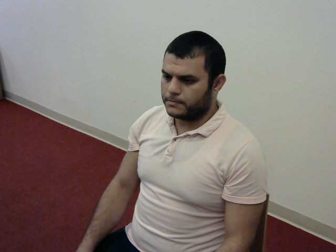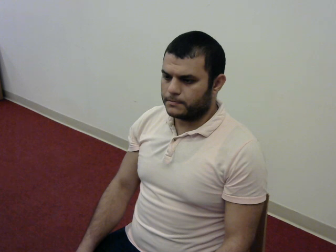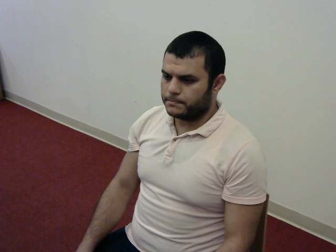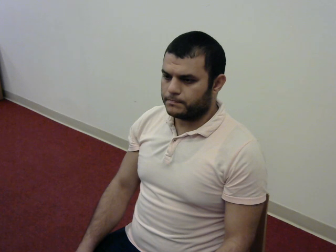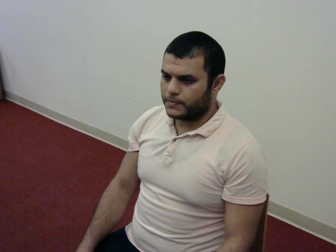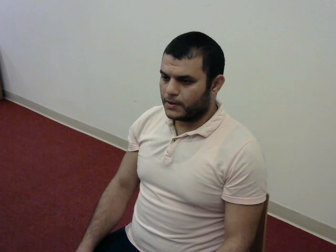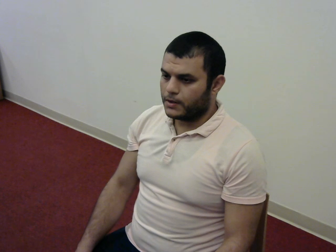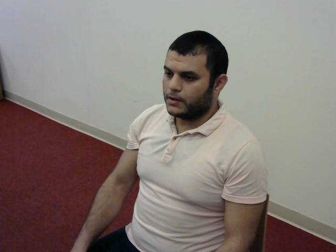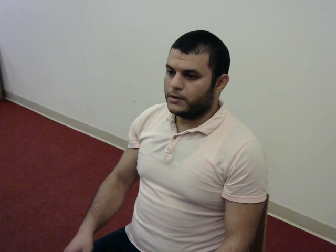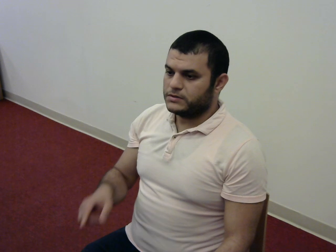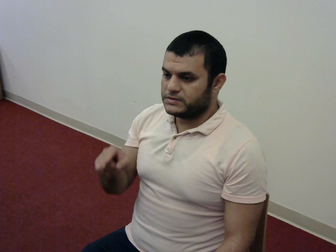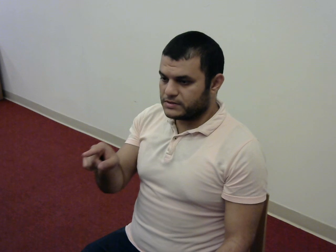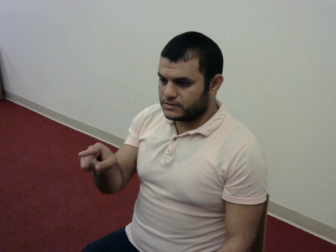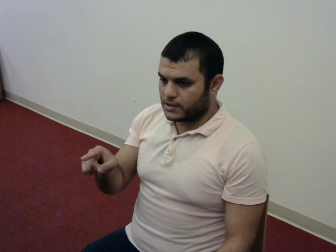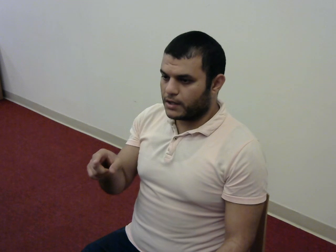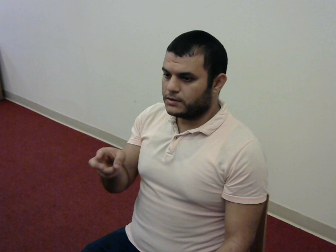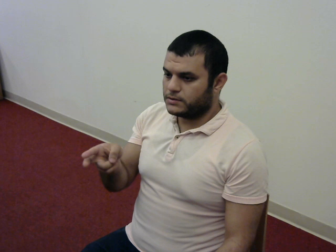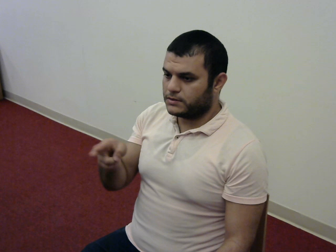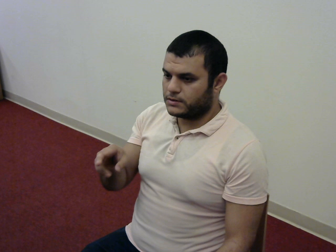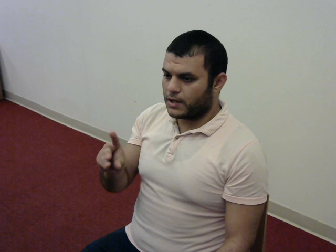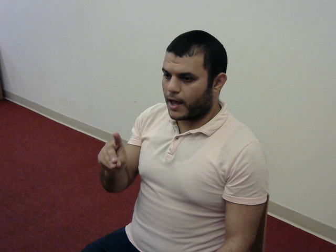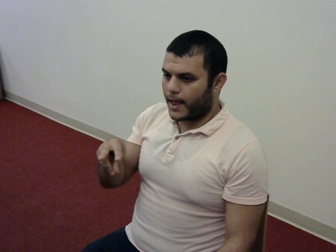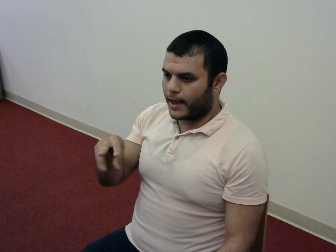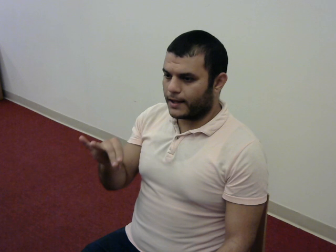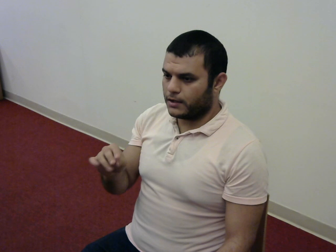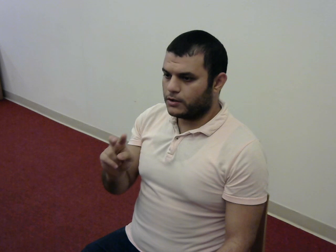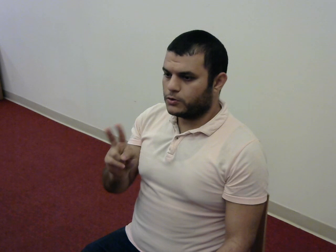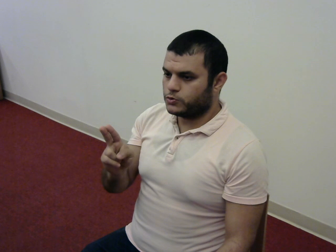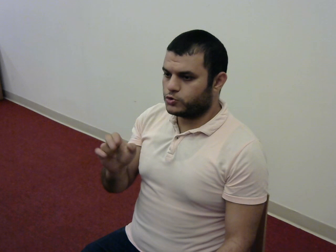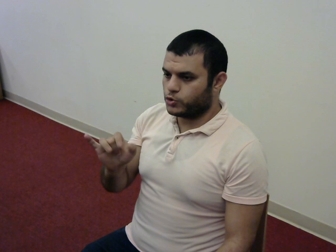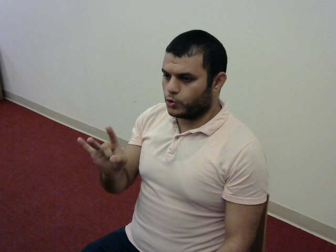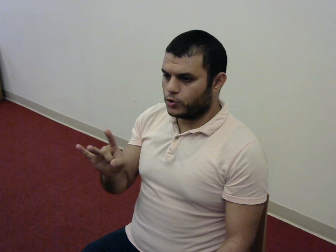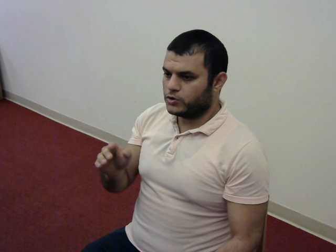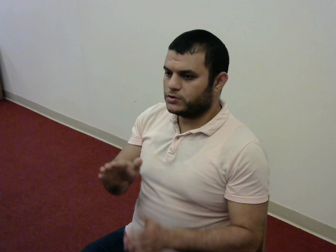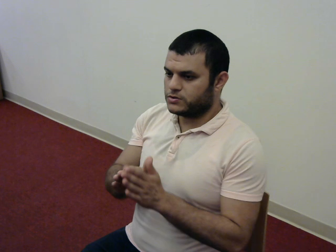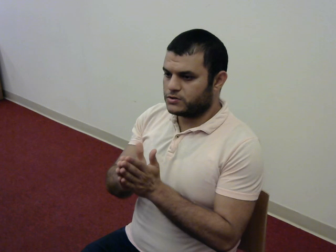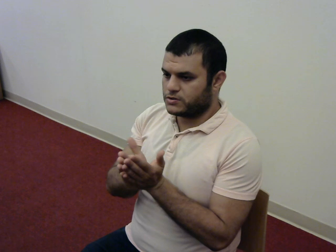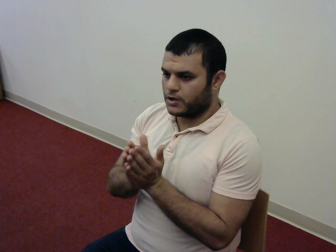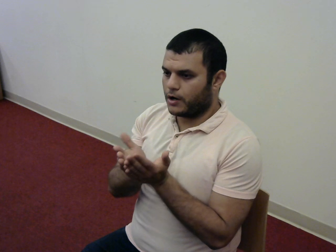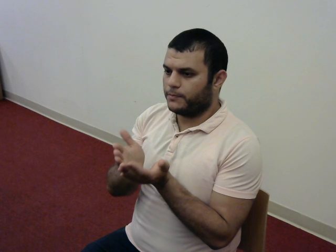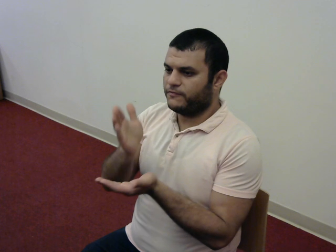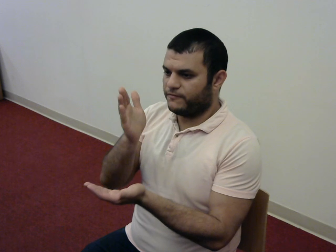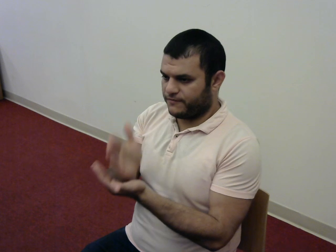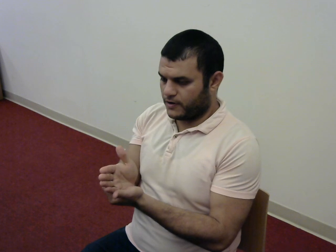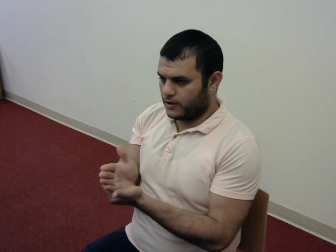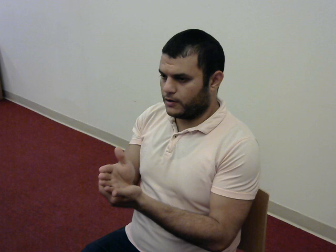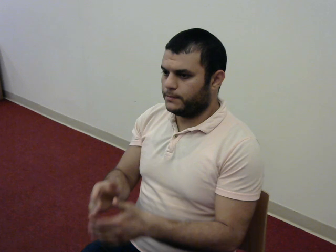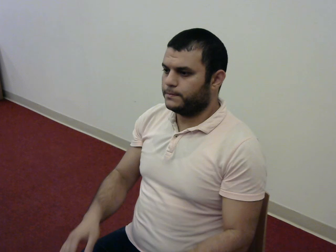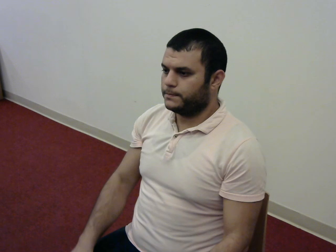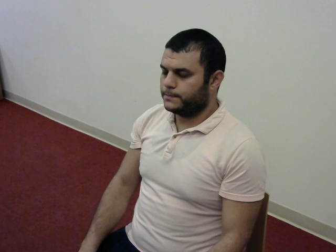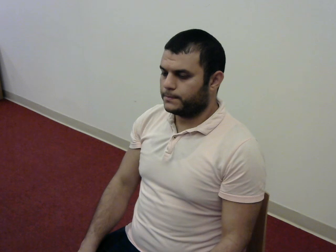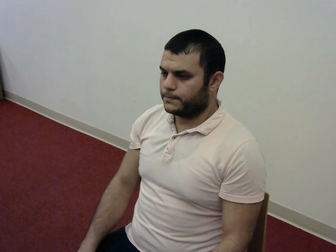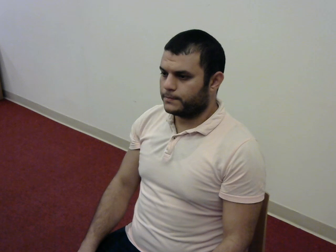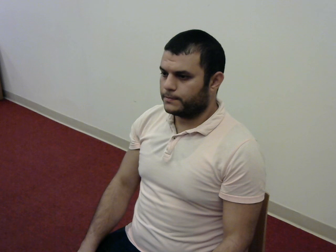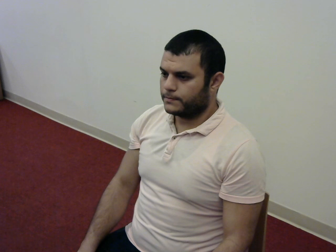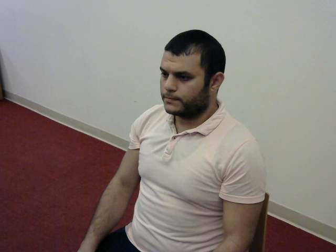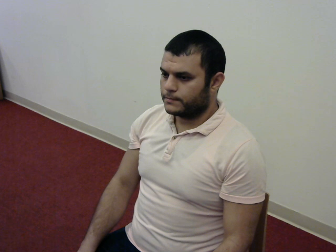Sizdə "Dəli Kür" kitabı var?